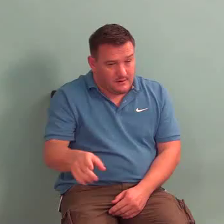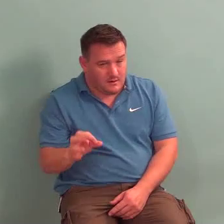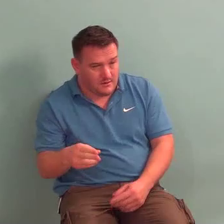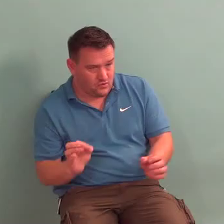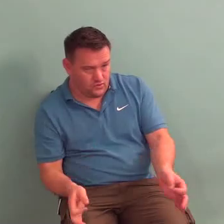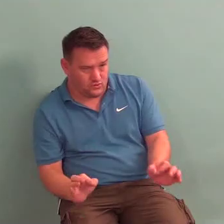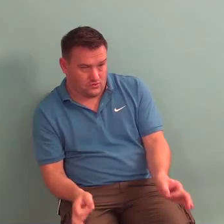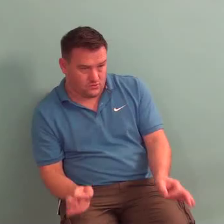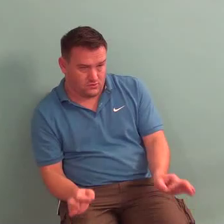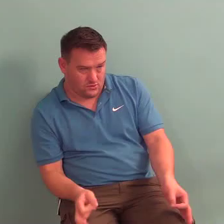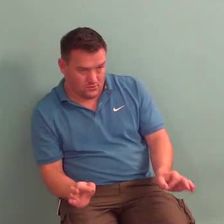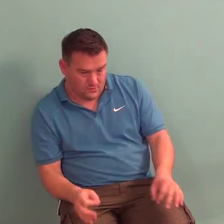"Dobrze, dzisiaj."